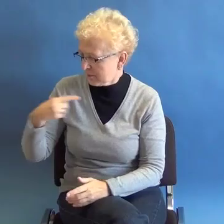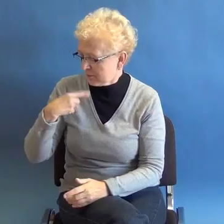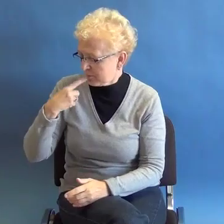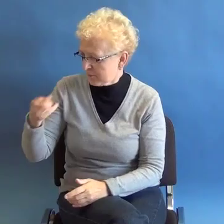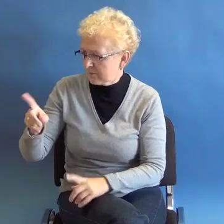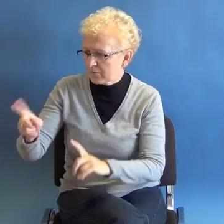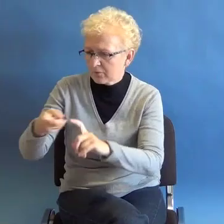W tych miejscach nie wolno się podłączać.